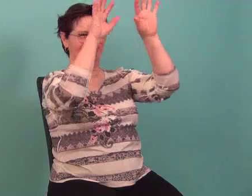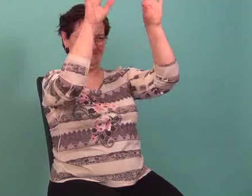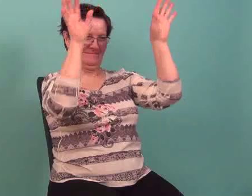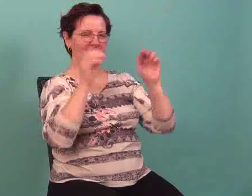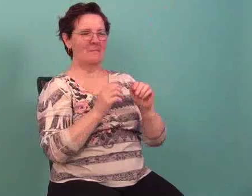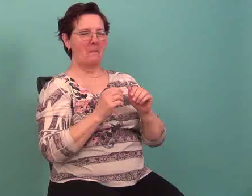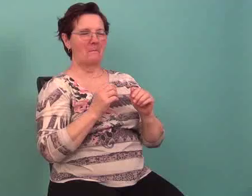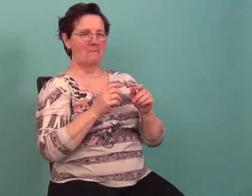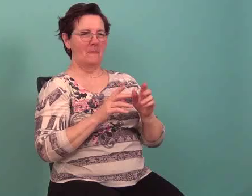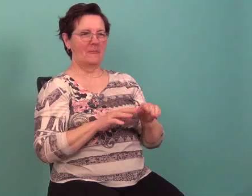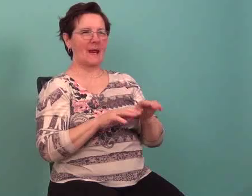Drabina.